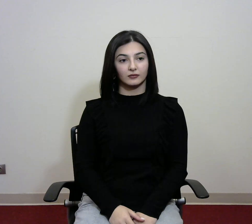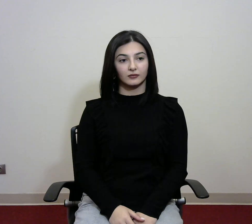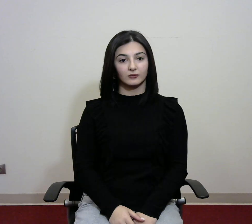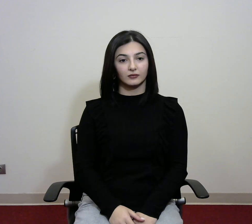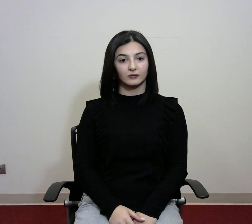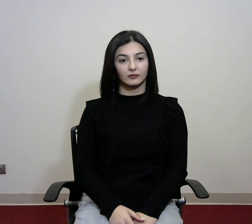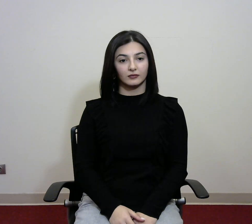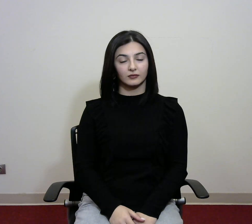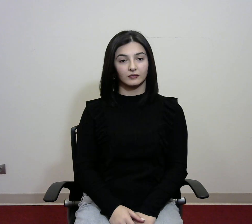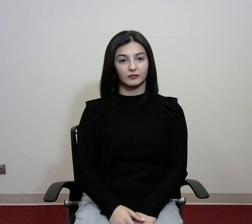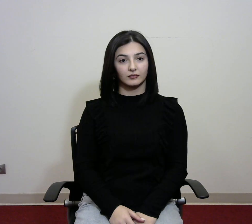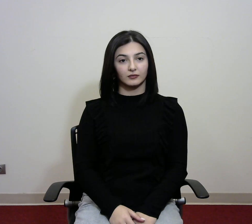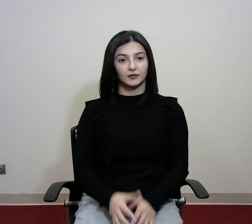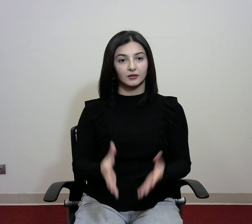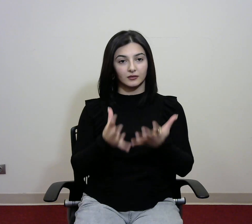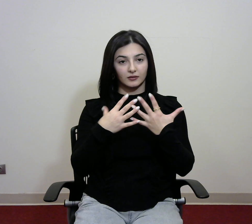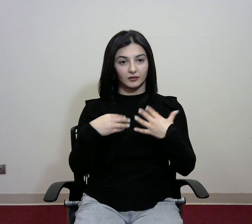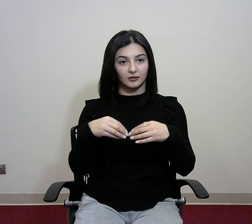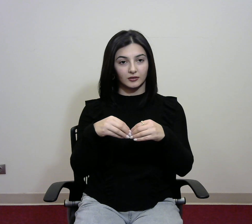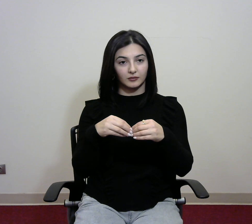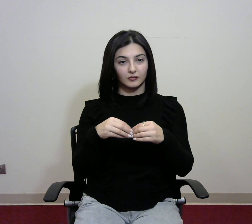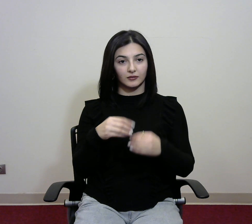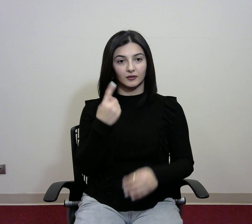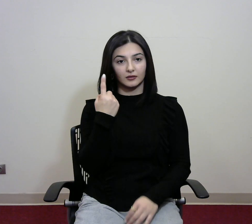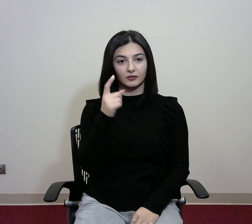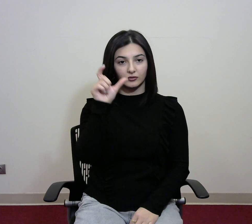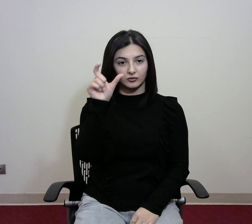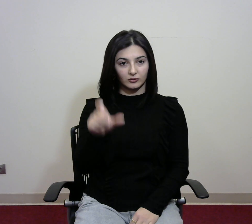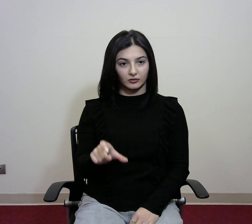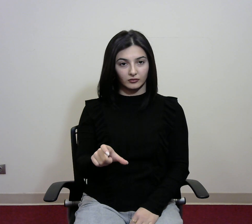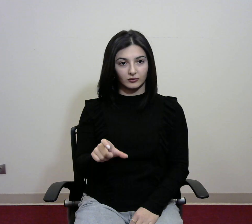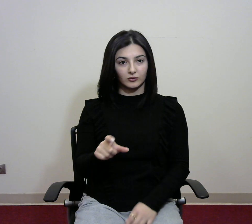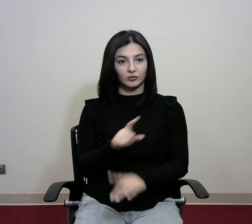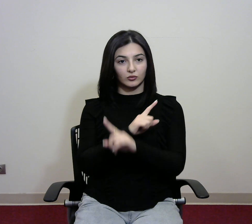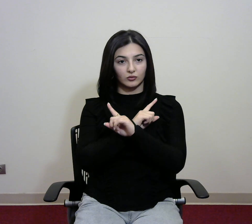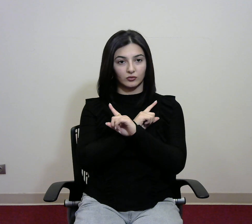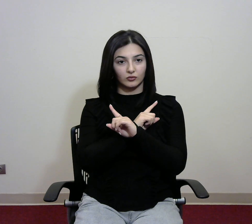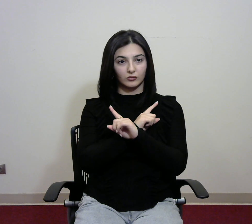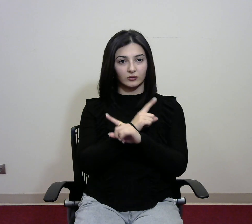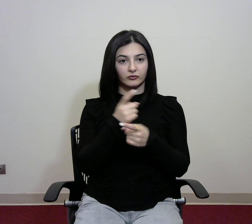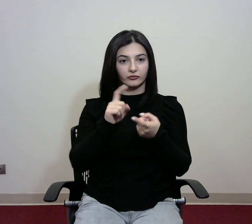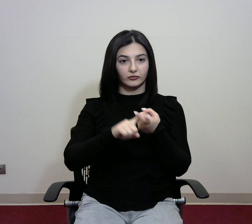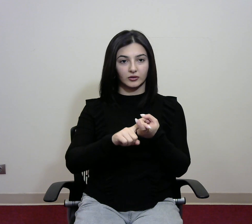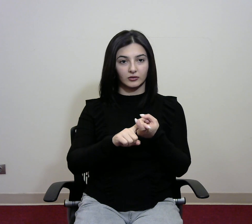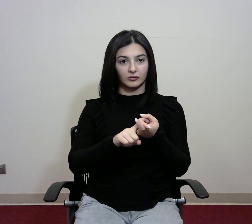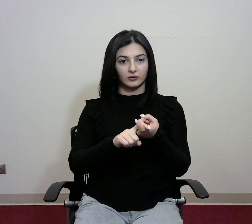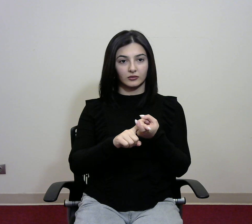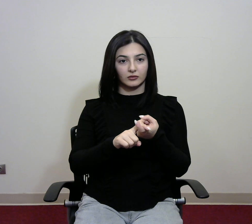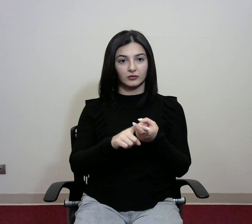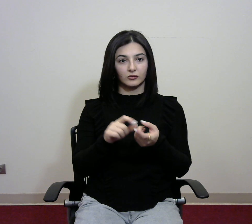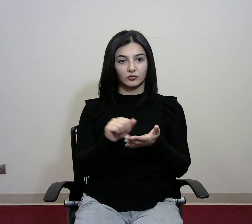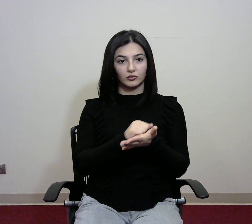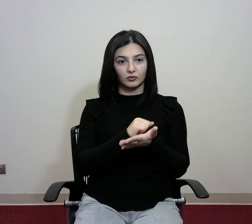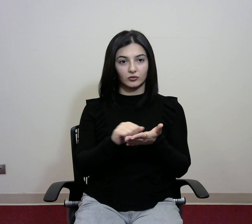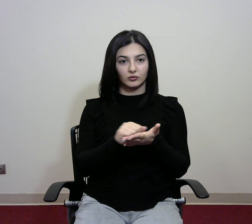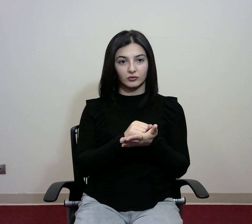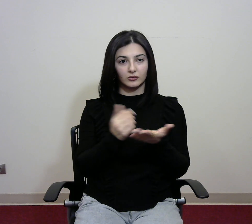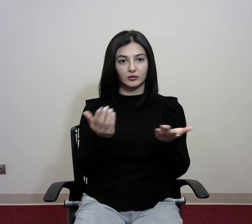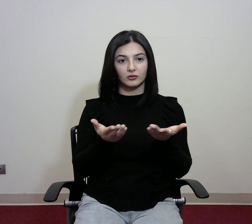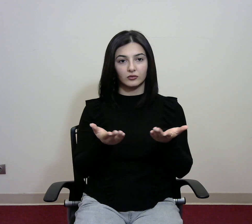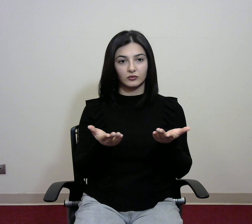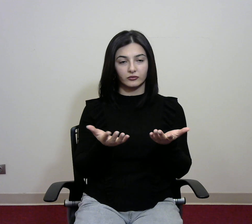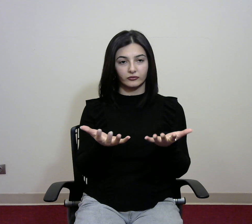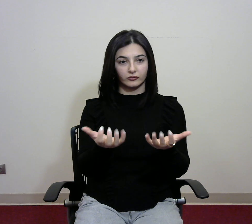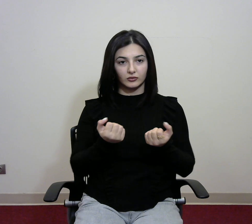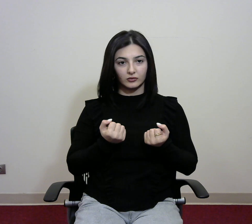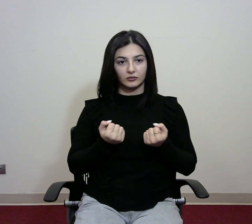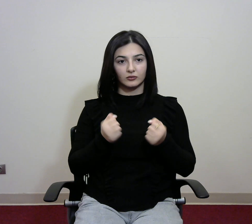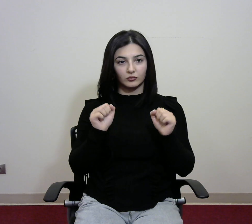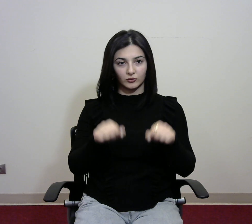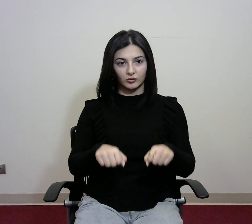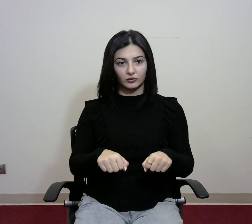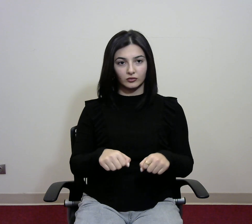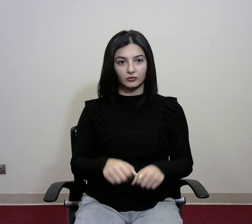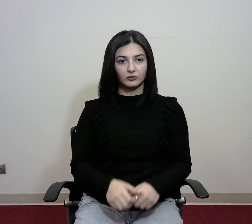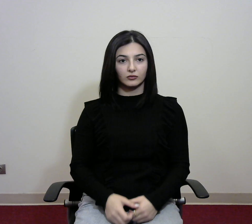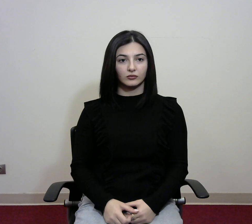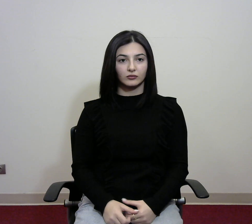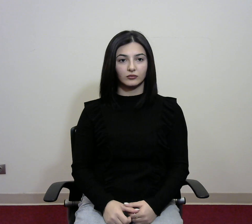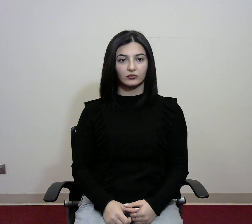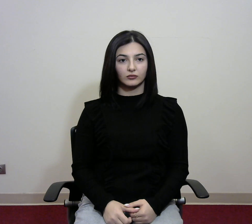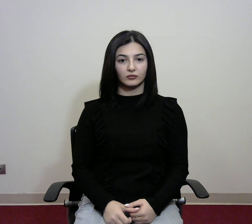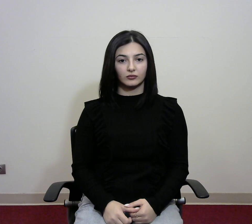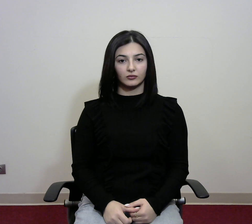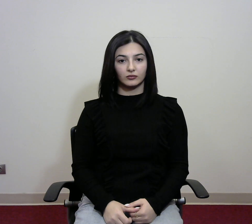Ailədən bir şəxsin ölməsi ilə bağlı sənəd necə almaq olar?